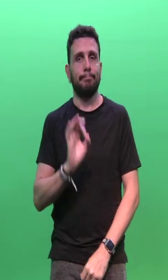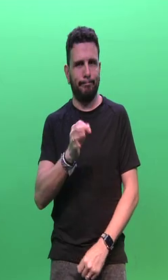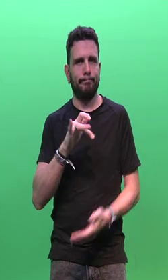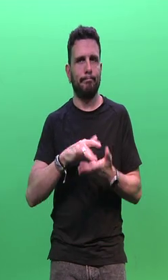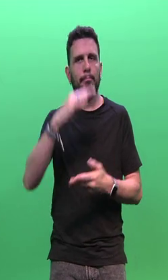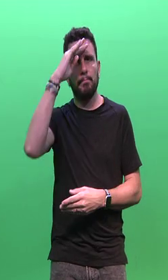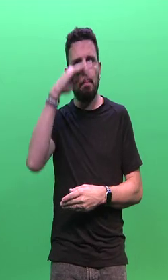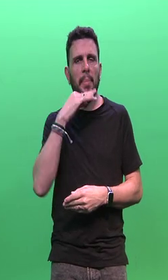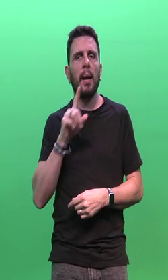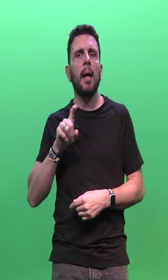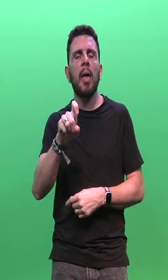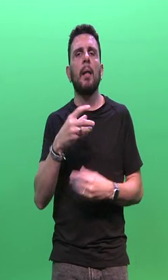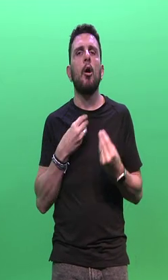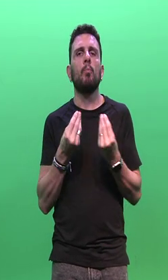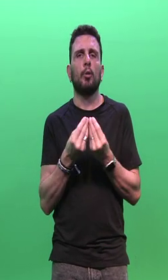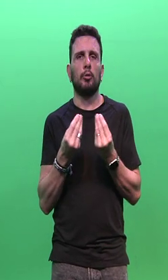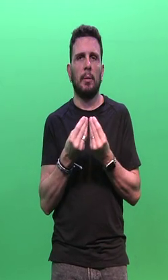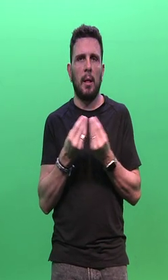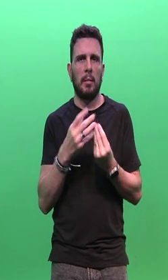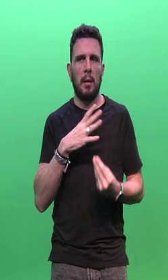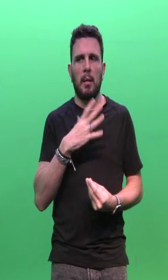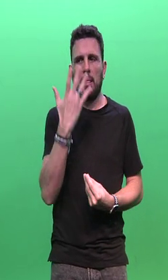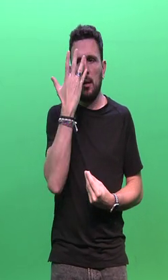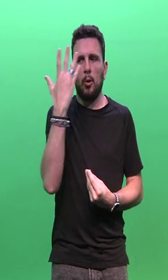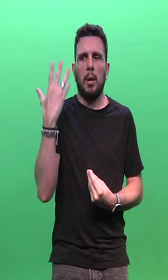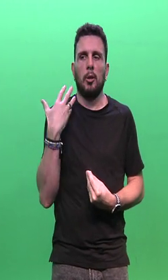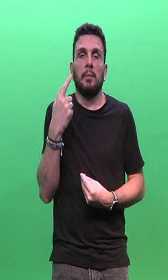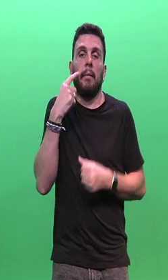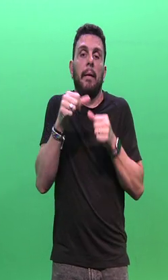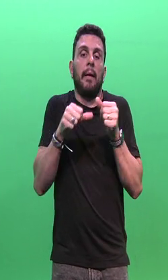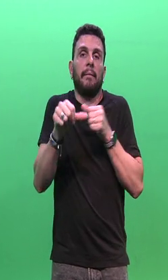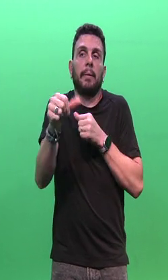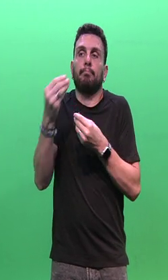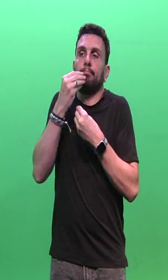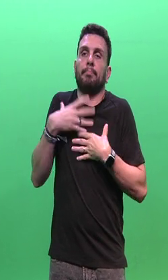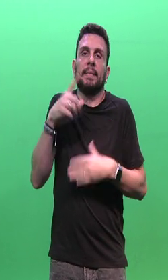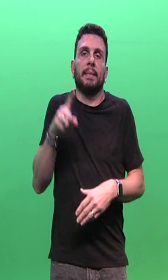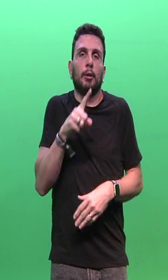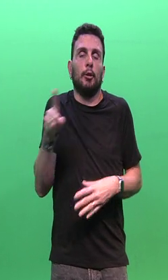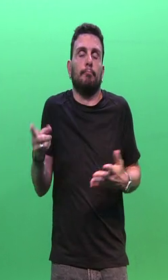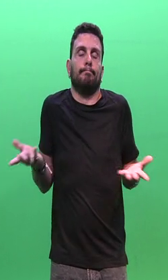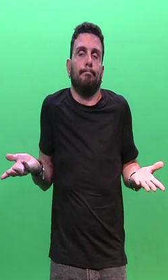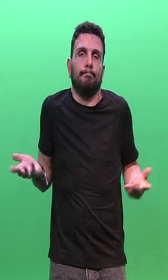Sí, el meu pare té càncer de pròstata, ja fa cinc anys. No sé si me l'ha transmès o no.